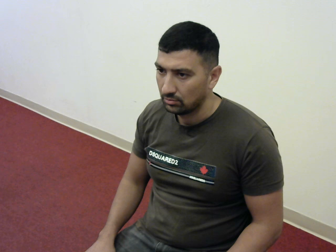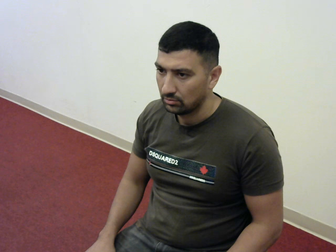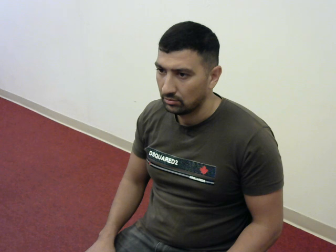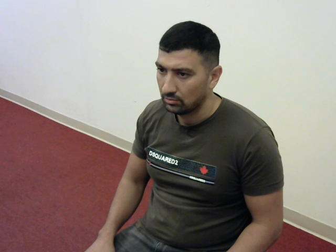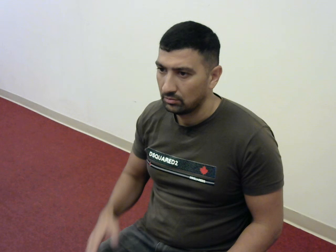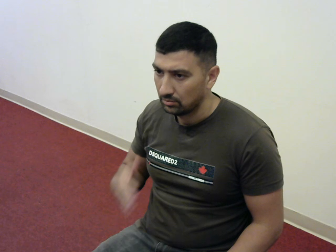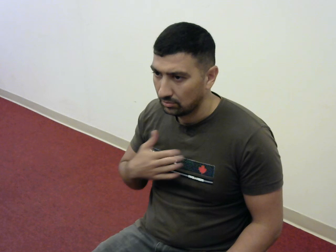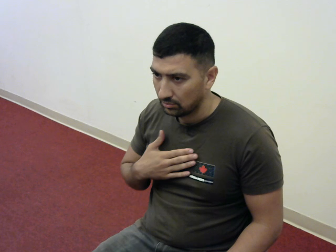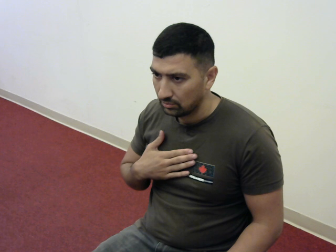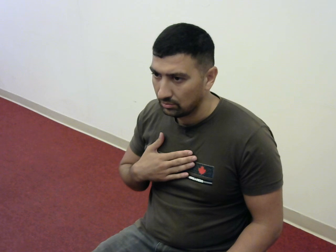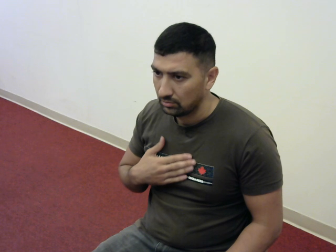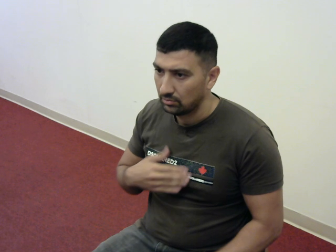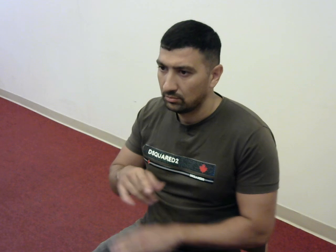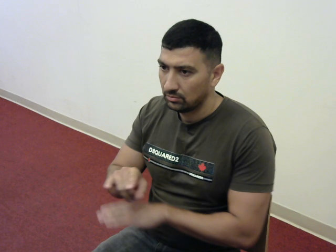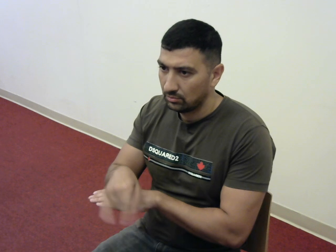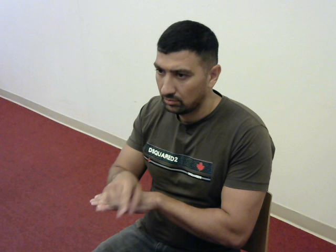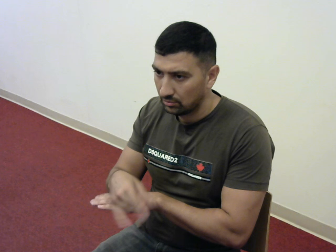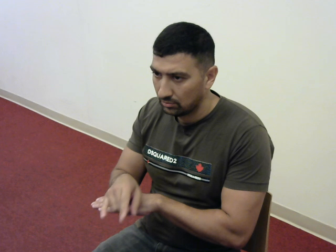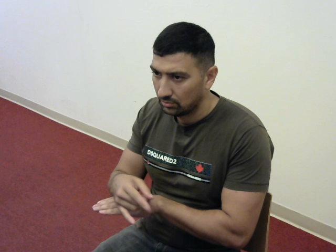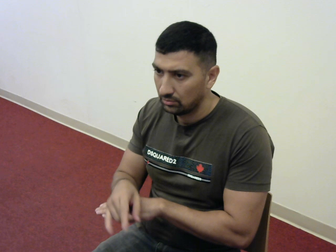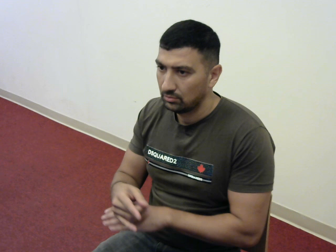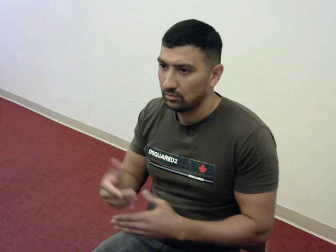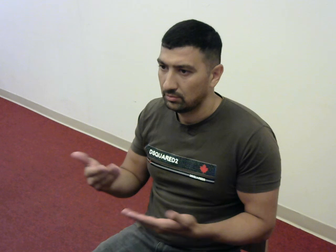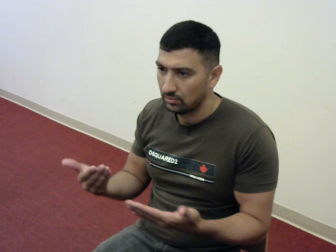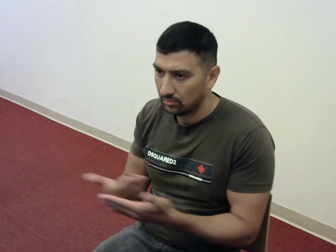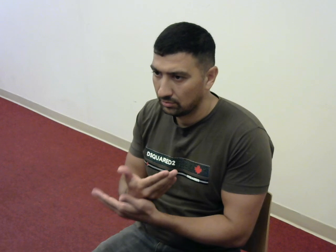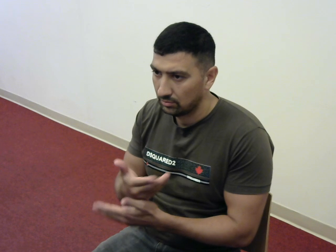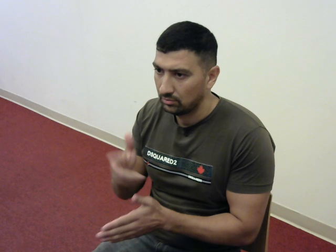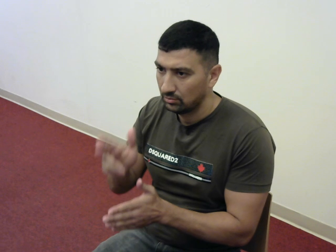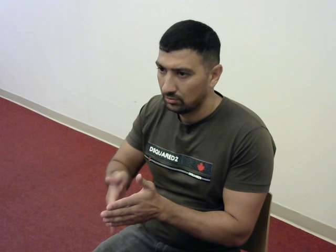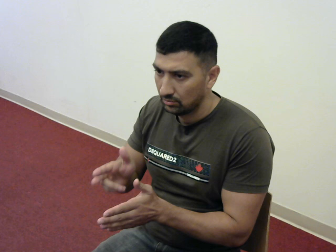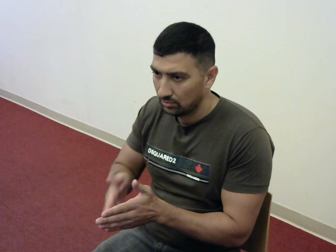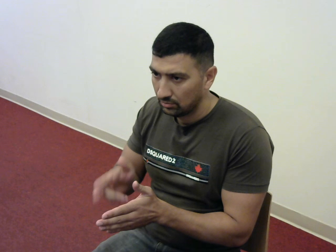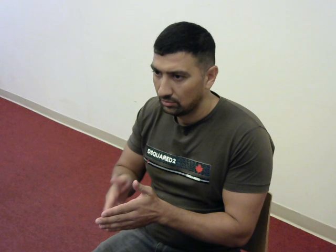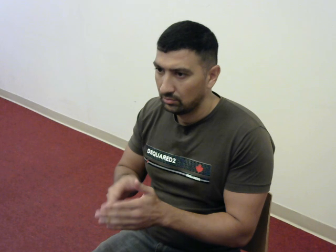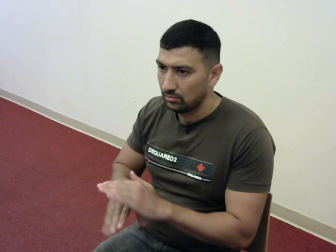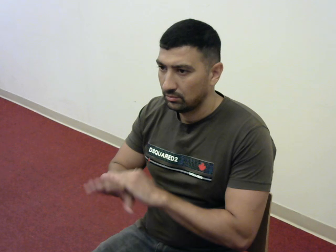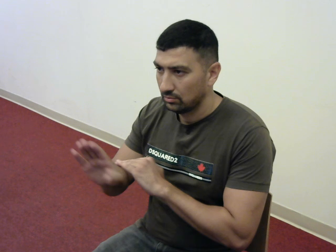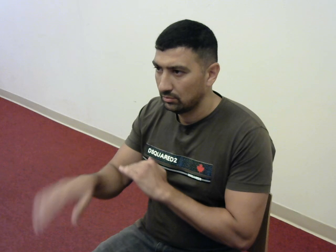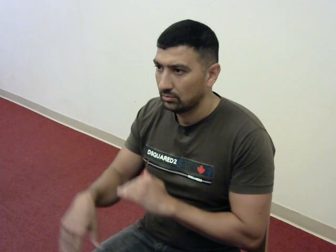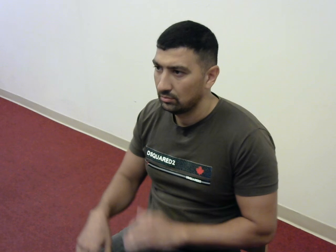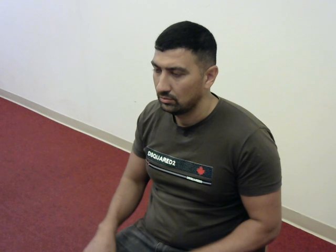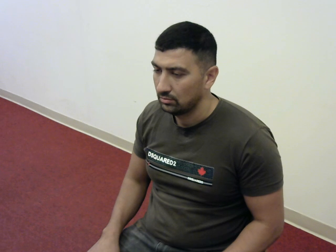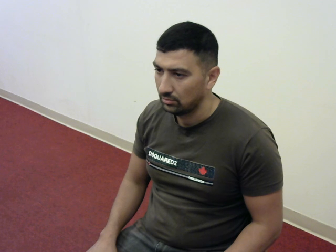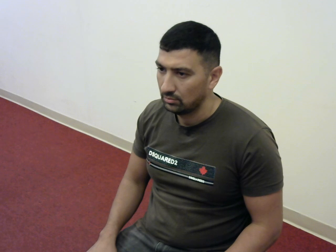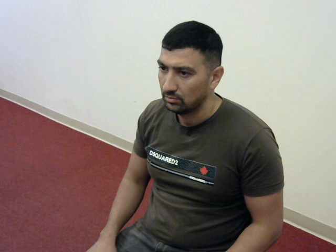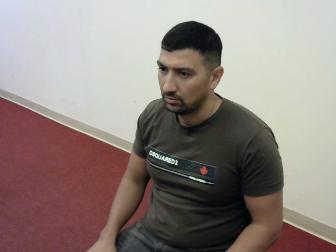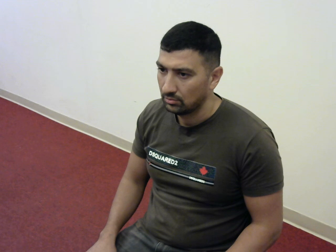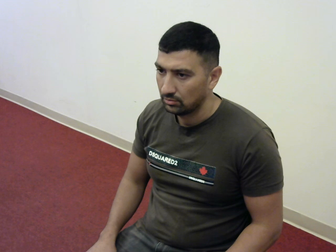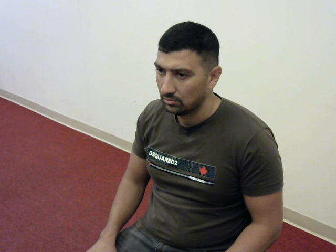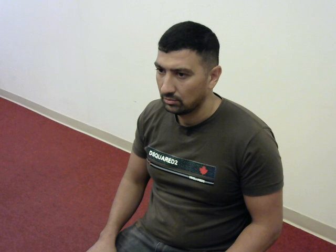Mən Gəncəyə yeni qatarla gedirəm